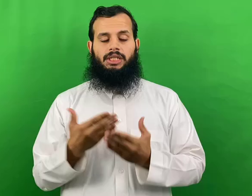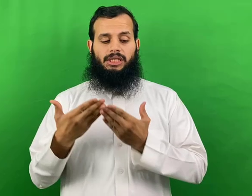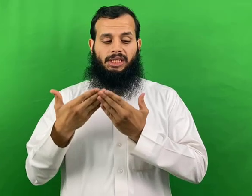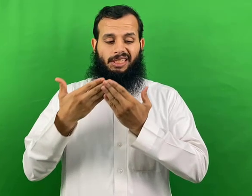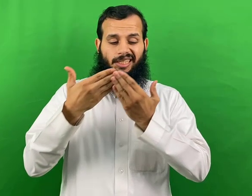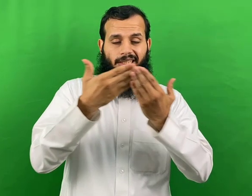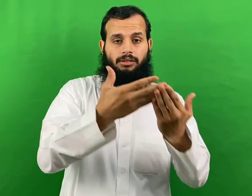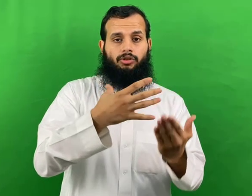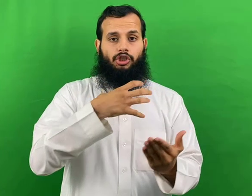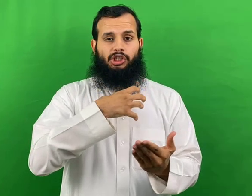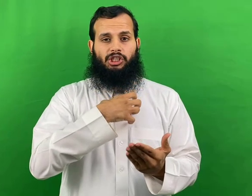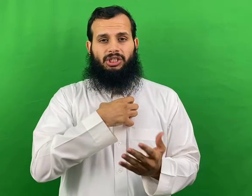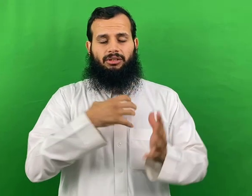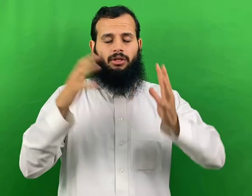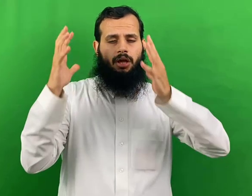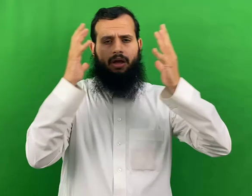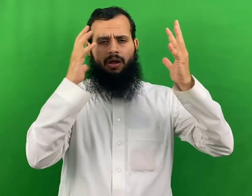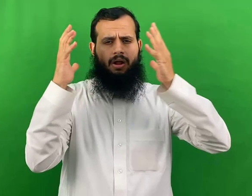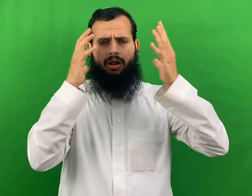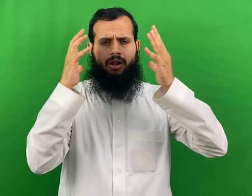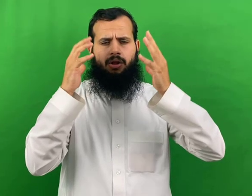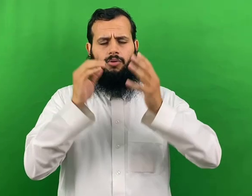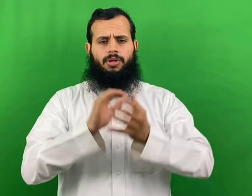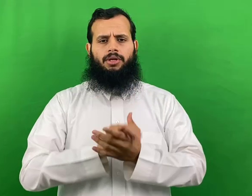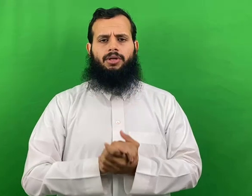نفس كرب المكروبين